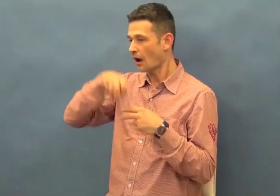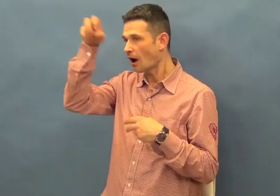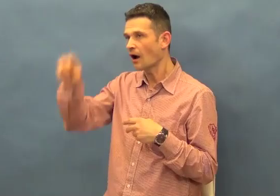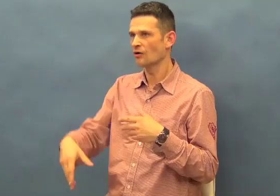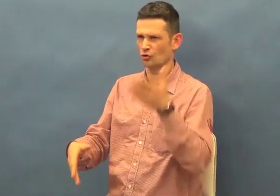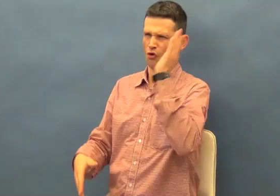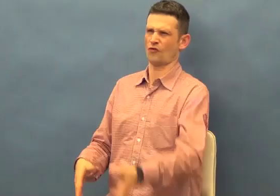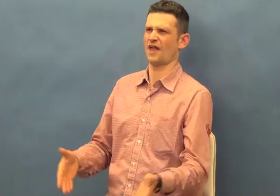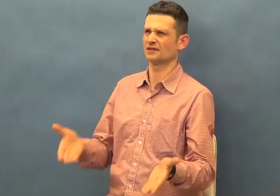Jeśli ktoś tam wpadnie, to koniec.